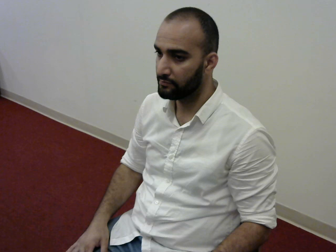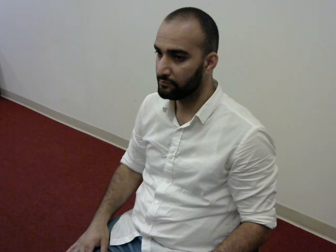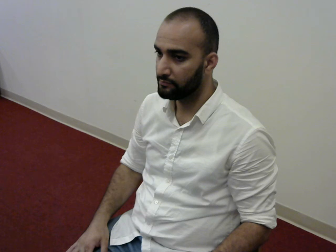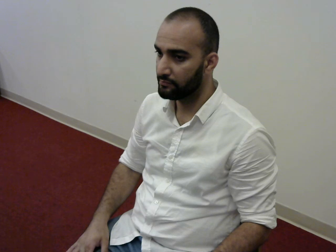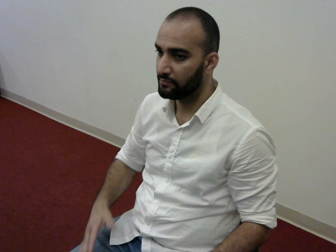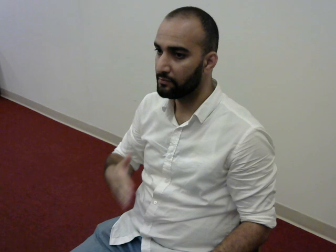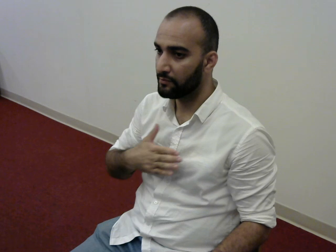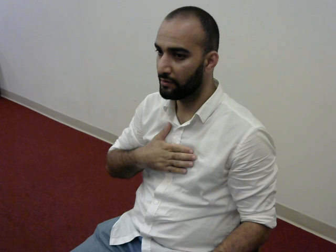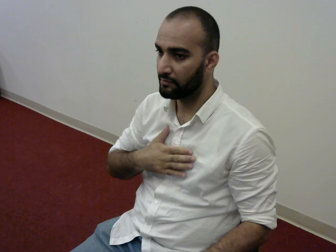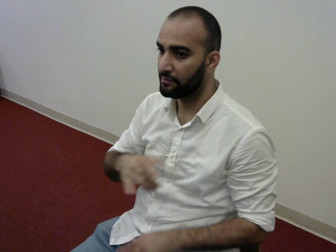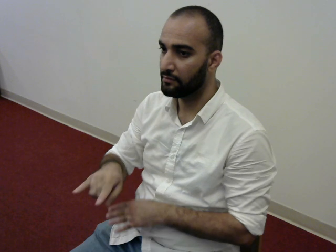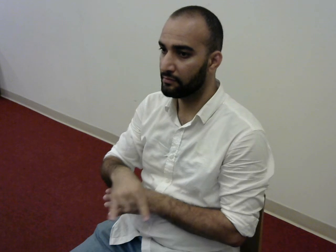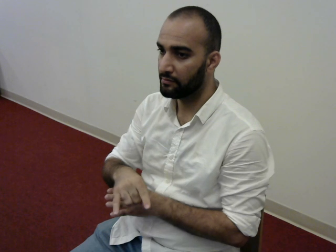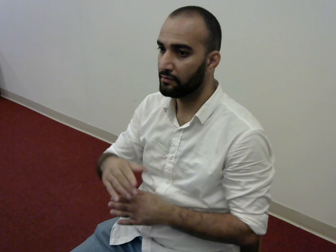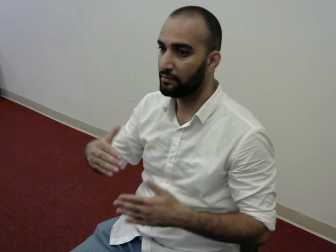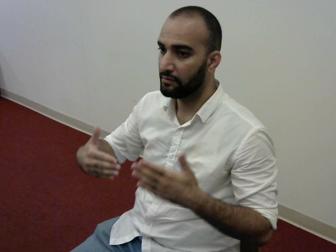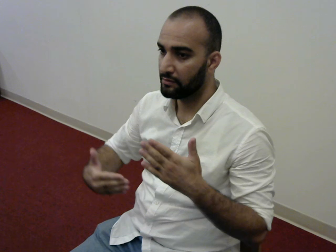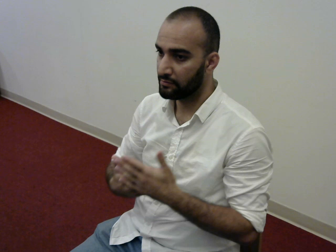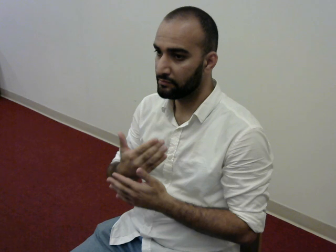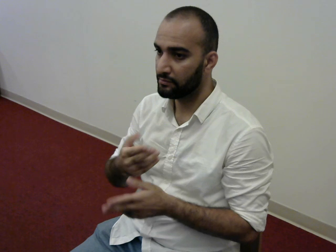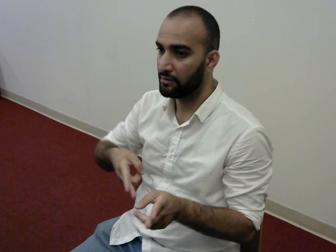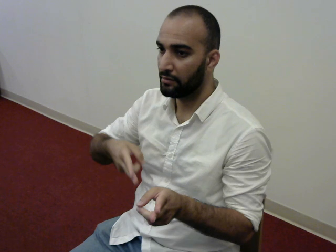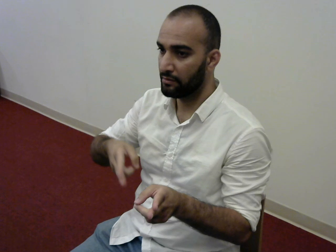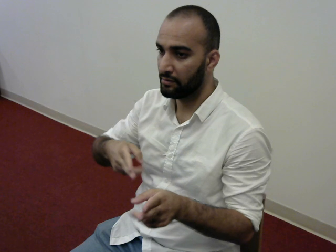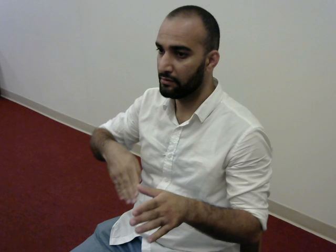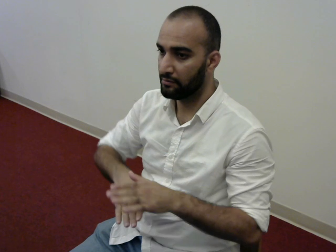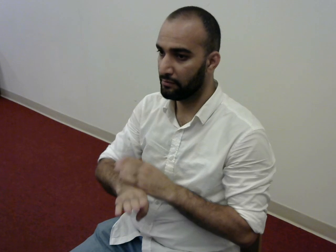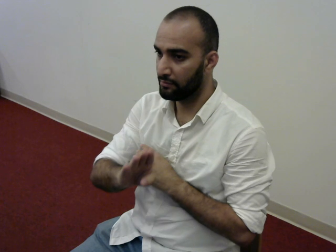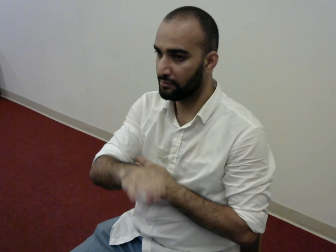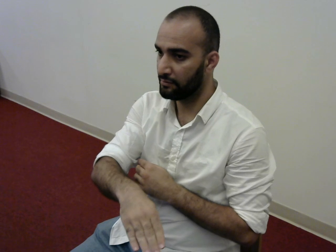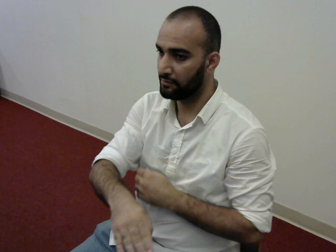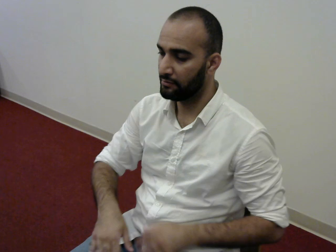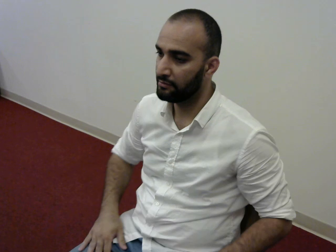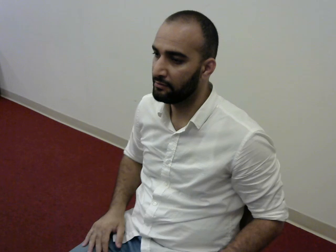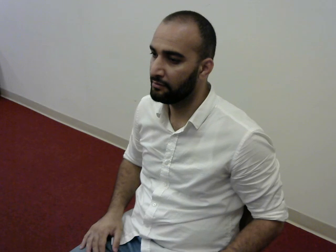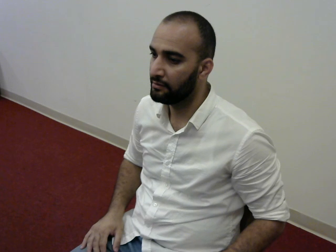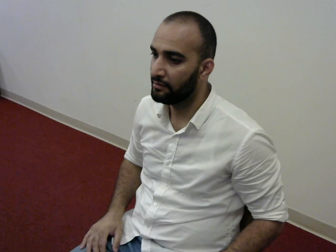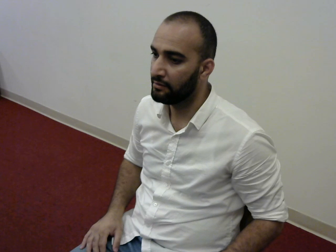Mən Gəncəyə yeni qatarla gedirəm